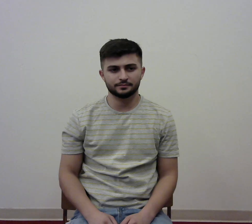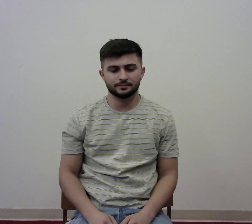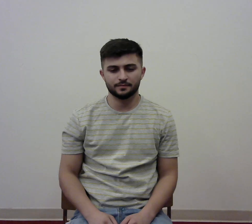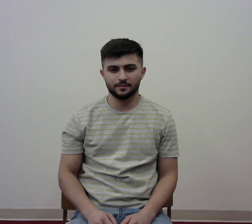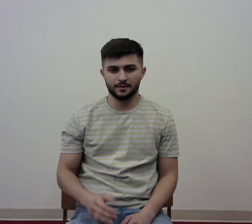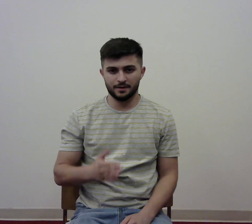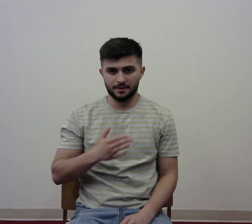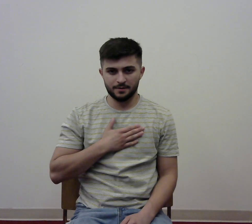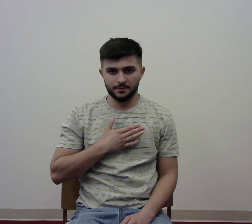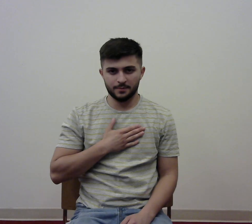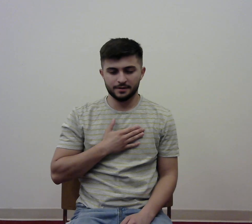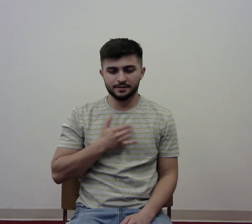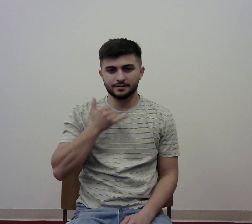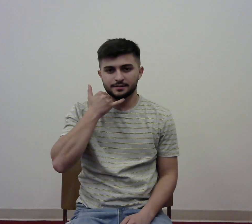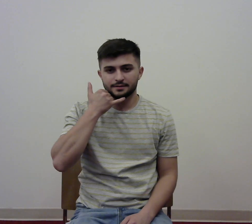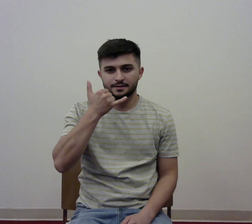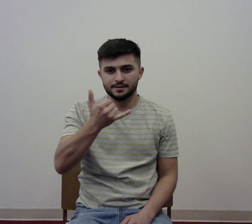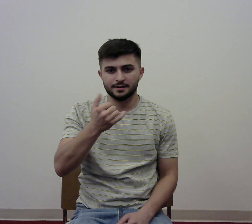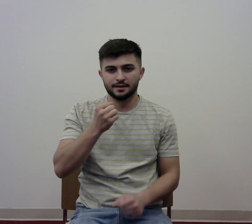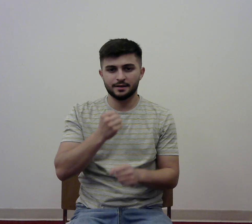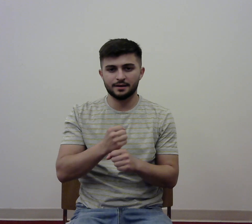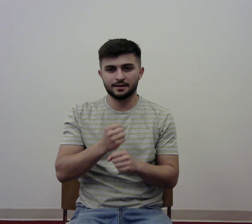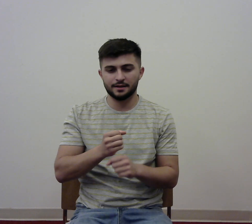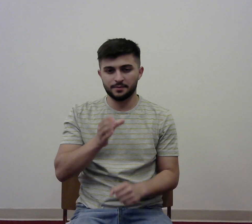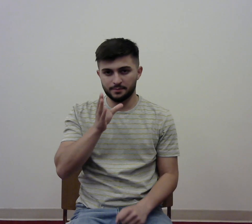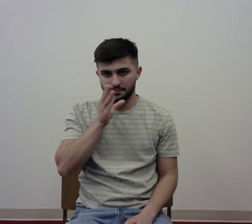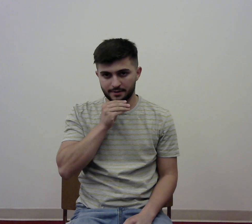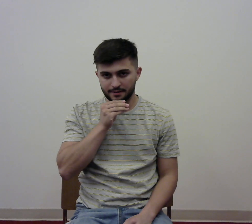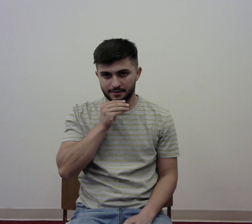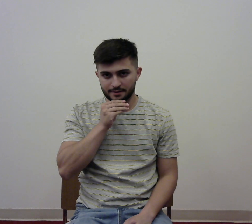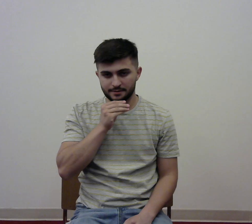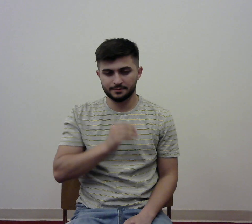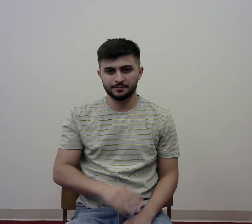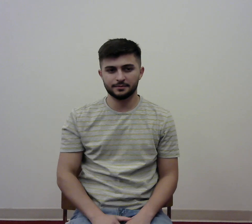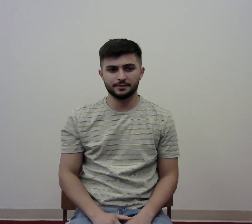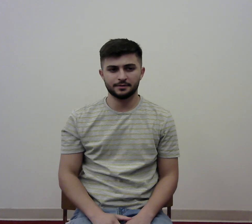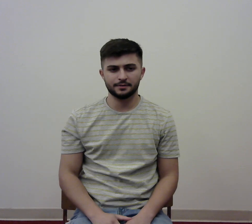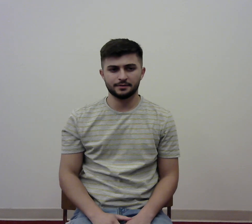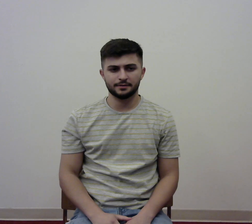Mən zəng edə bilərəmmi?